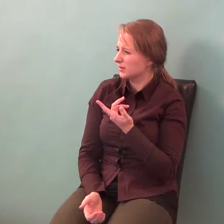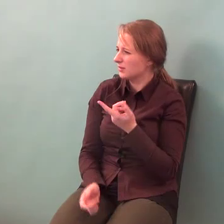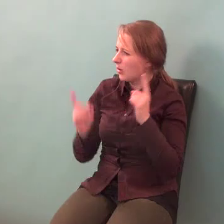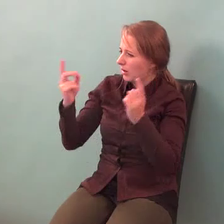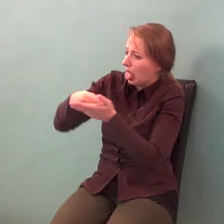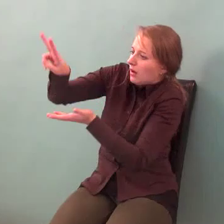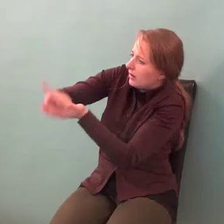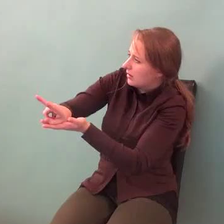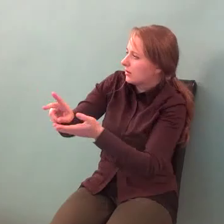Uwaga, grozi upadkiem.